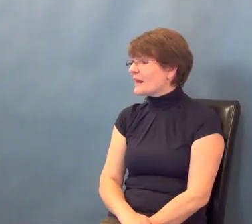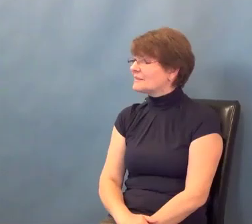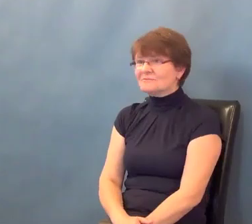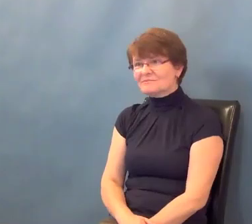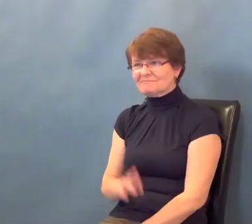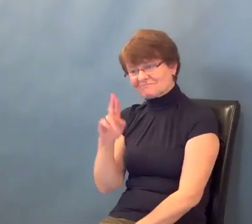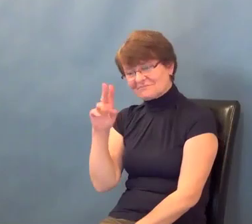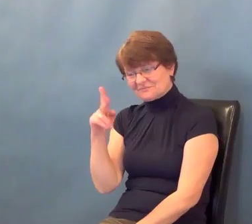Kojarzę.